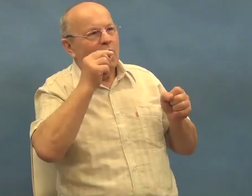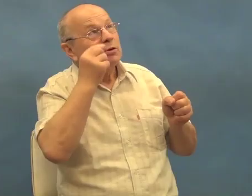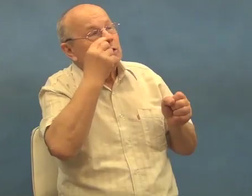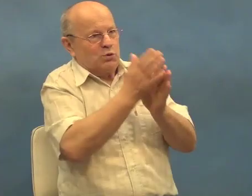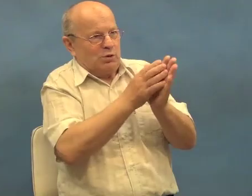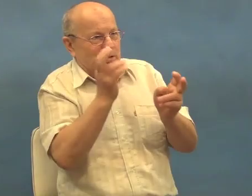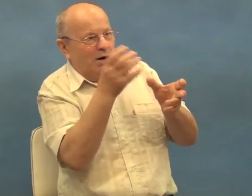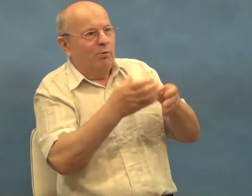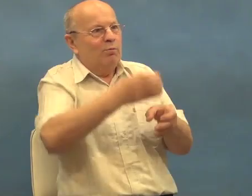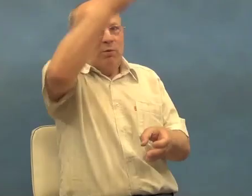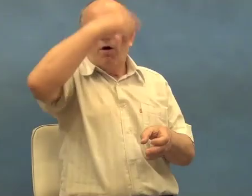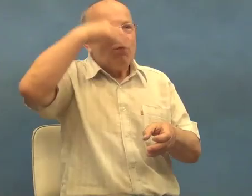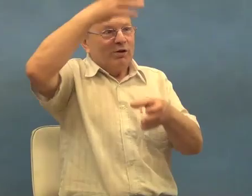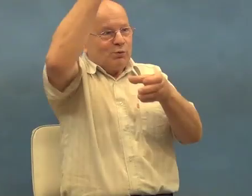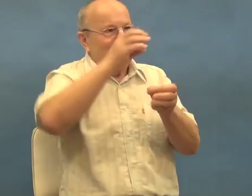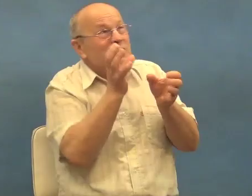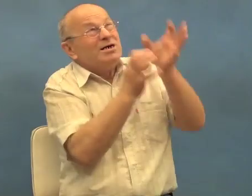Zaczął się wspinać po rurze.